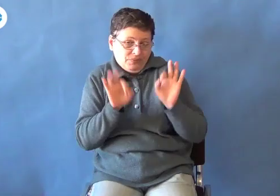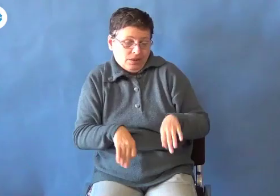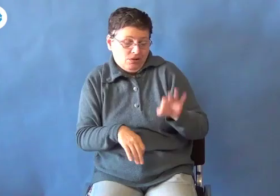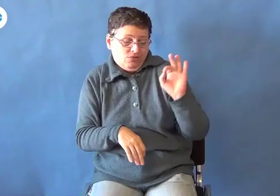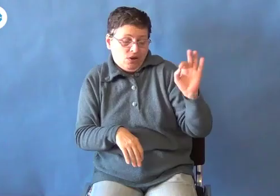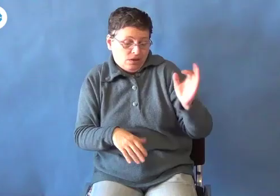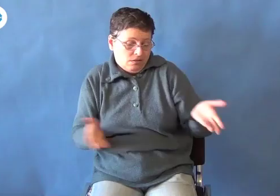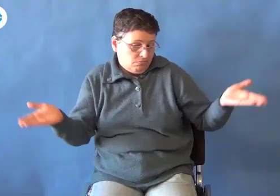To ich wina.